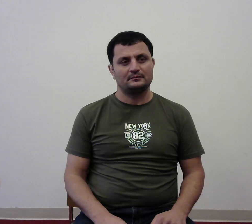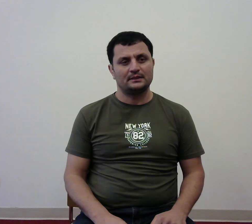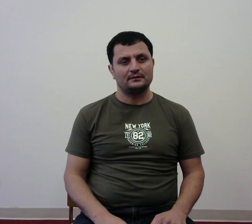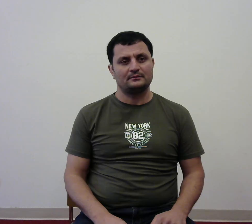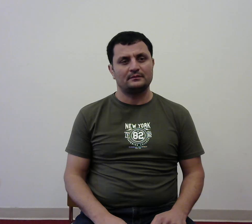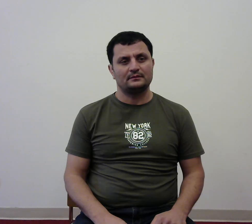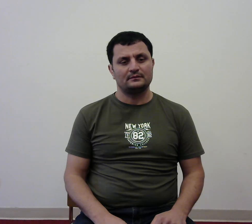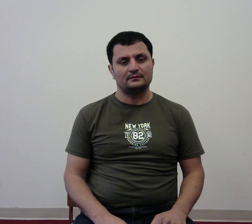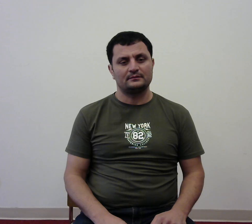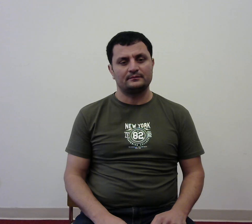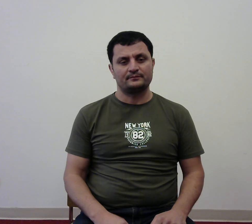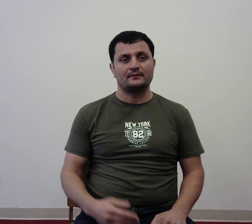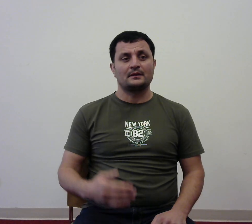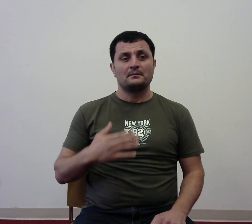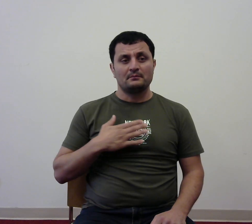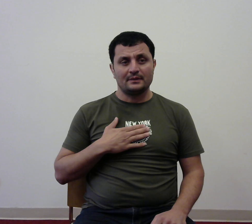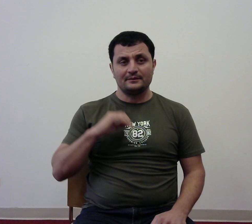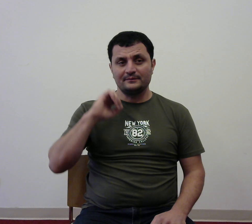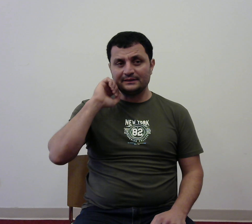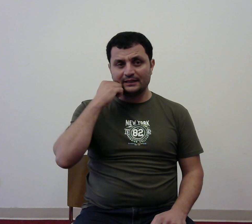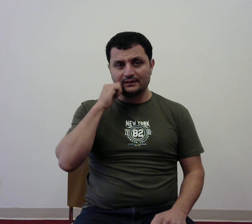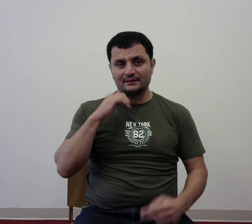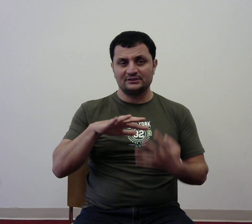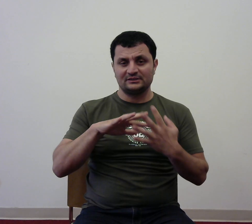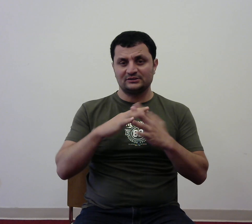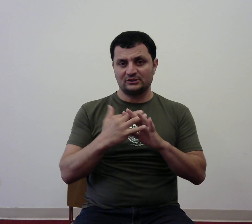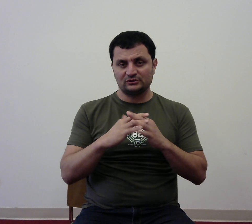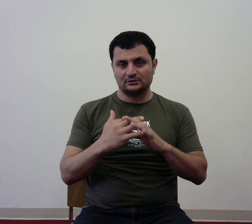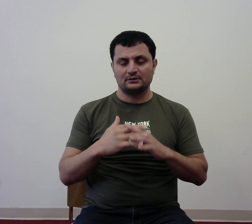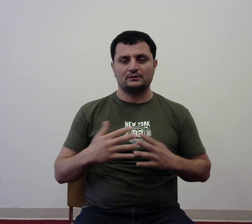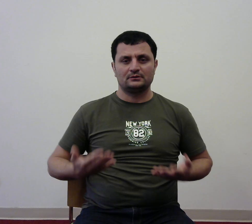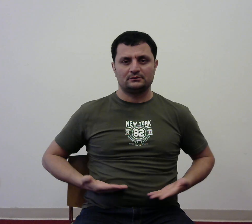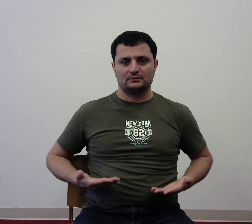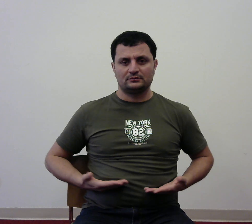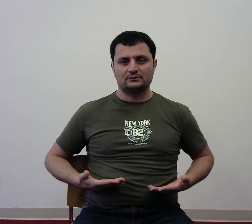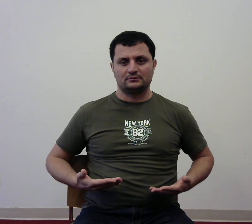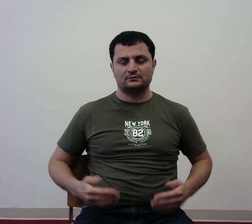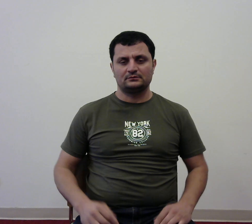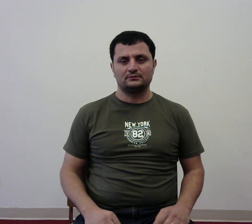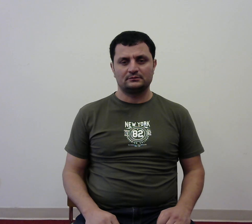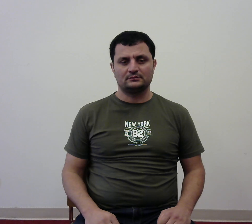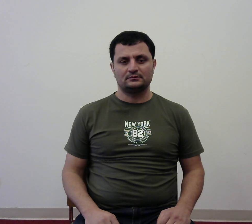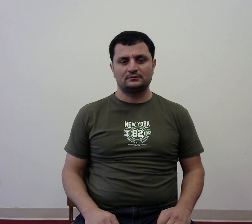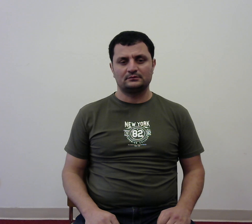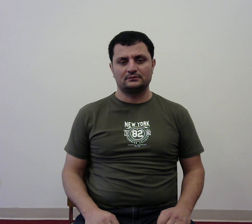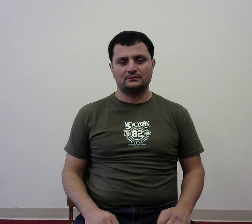Mənim nənəm kənddə yaşayır